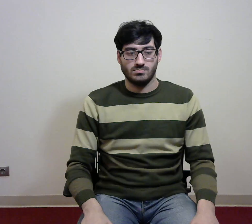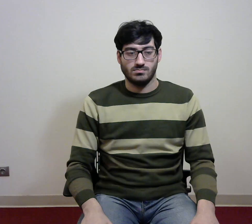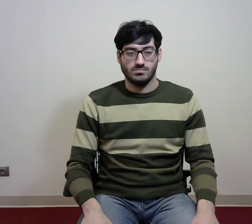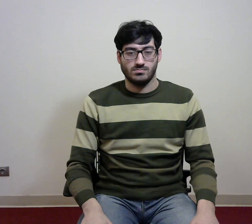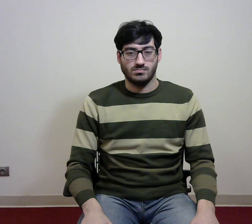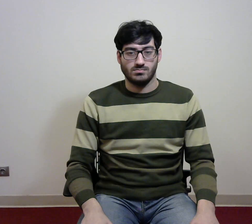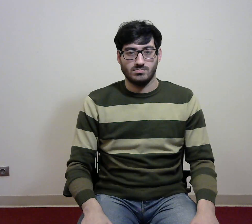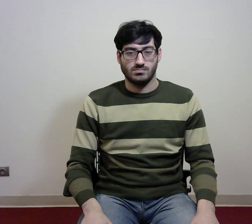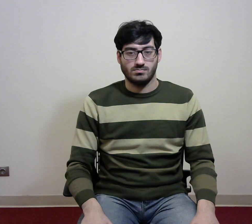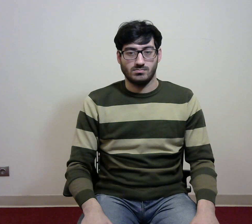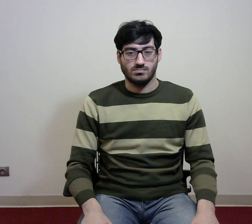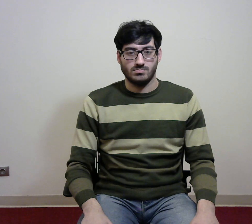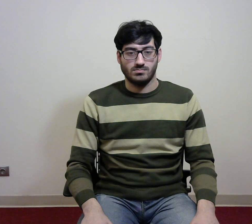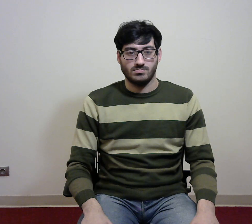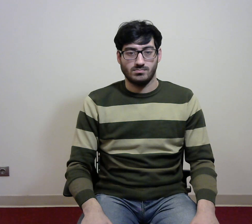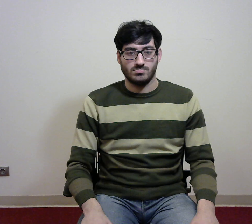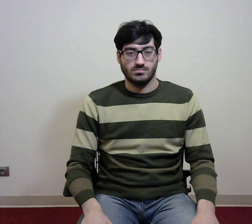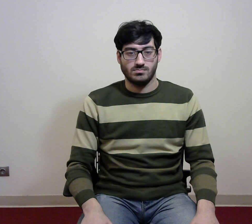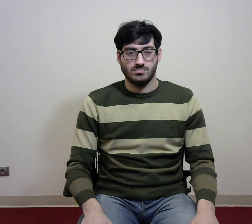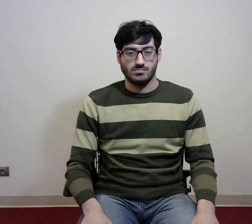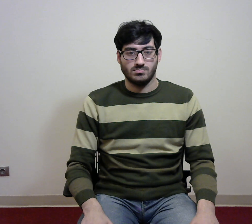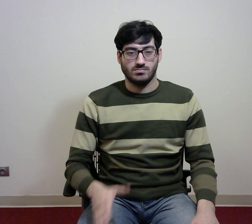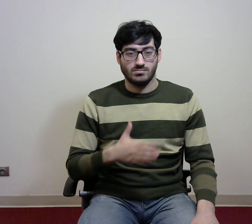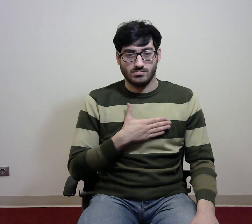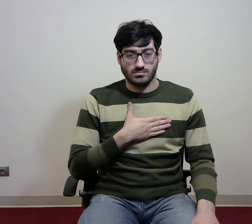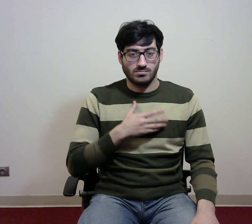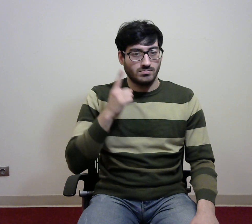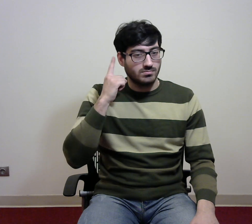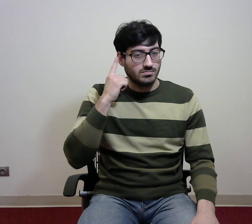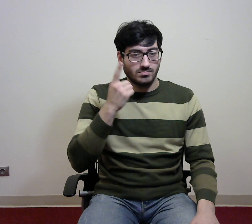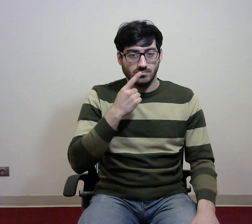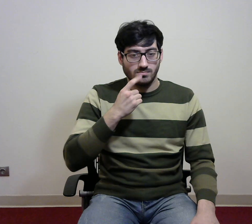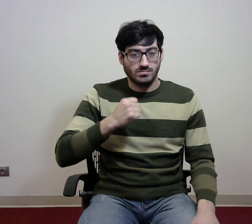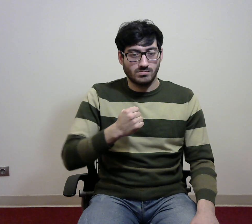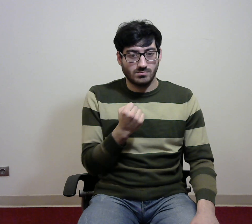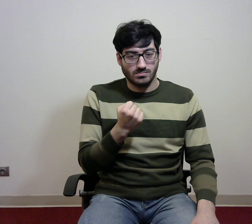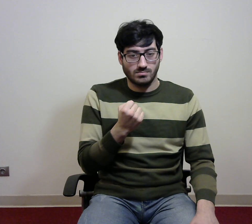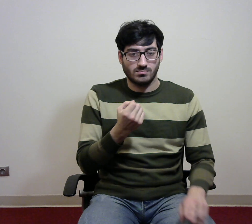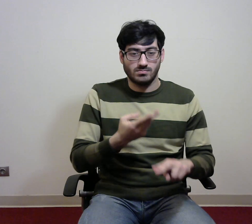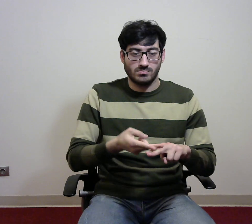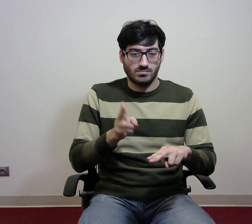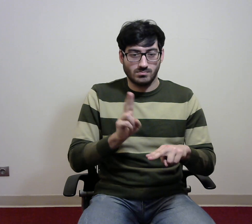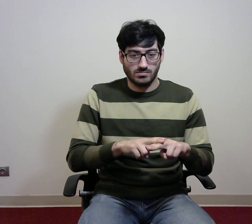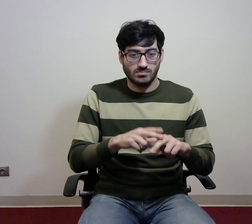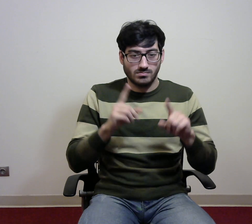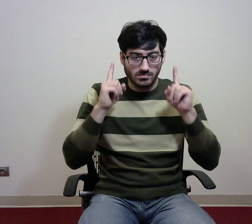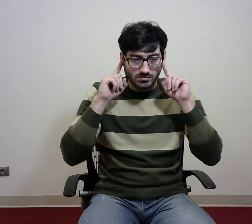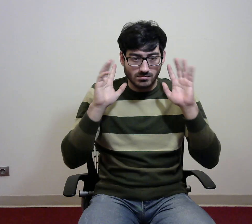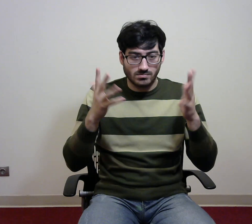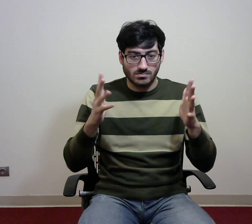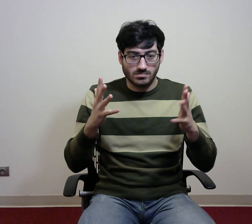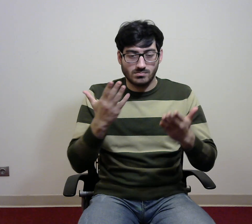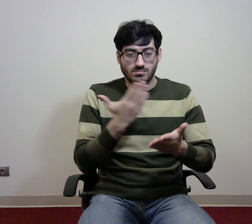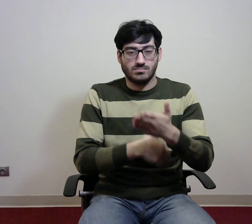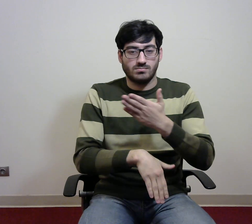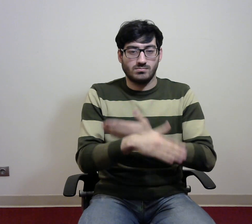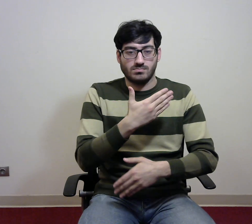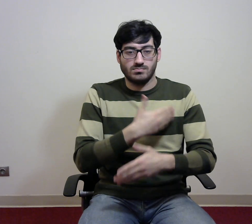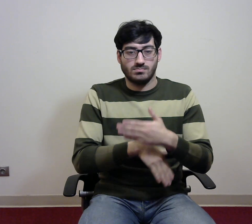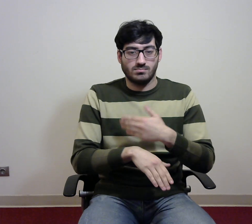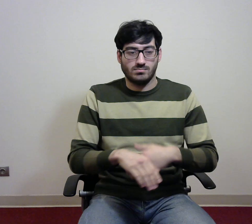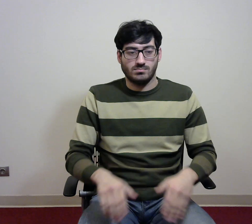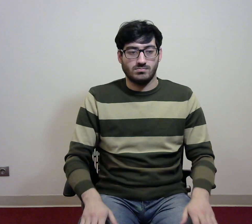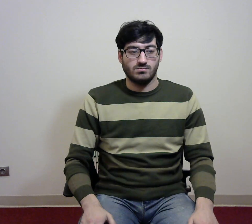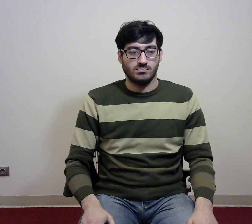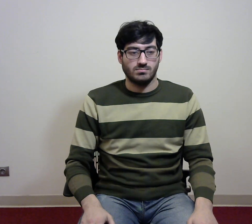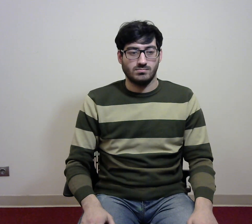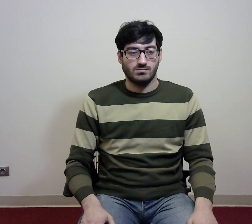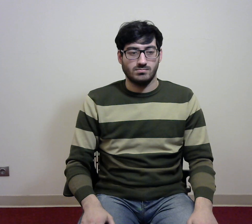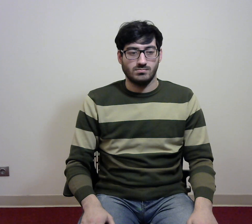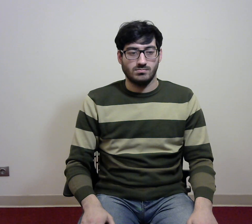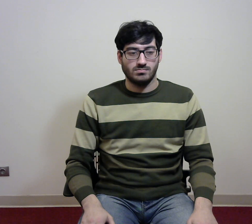Mənim eşitmə məhdudiyyətli dostlarım bu xəbərə sevinəcək